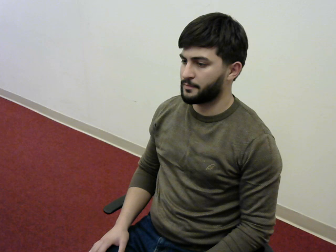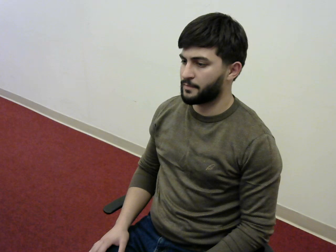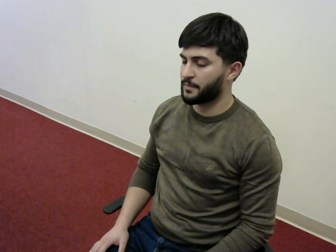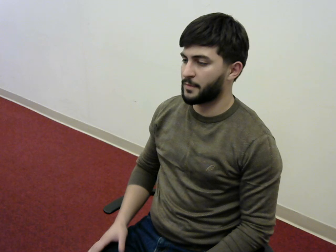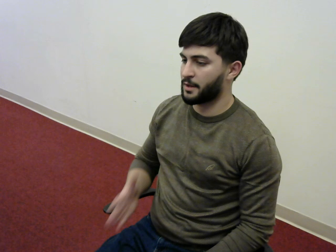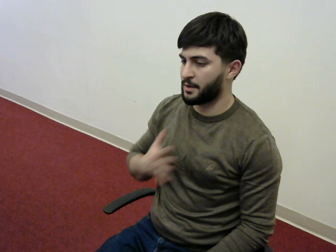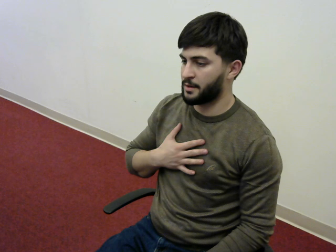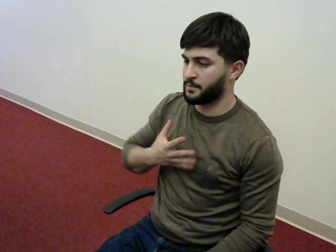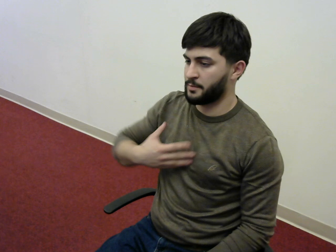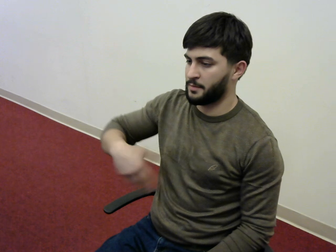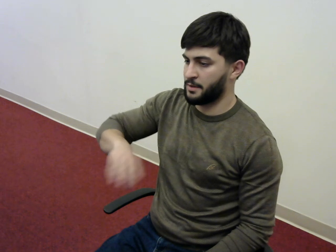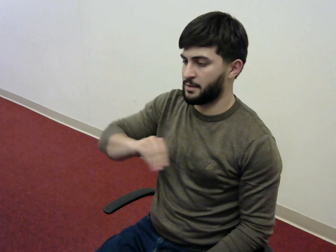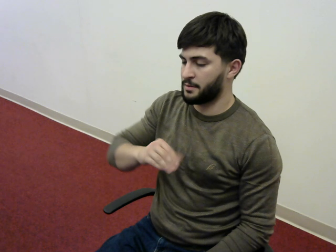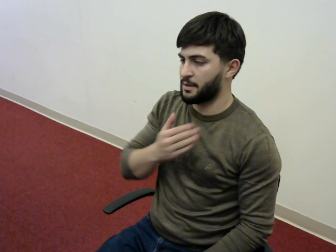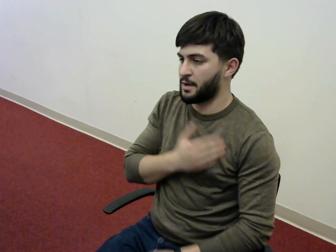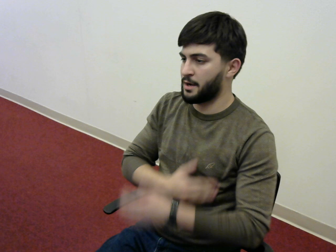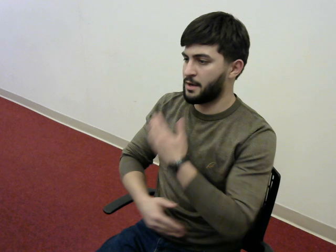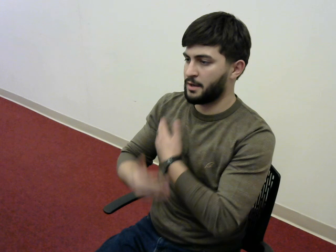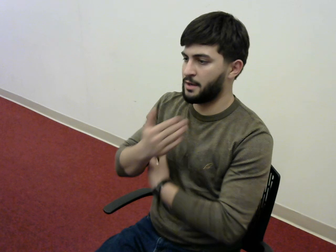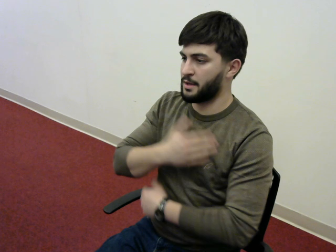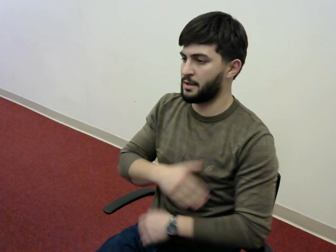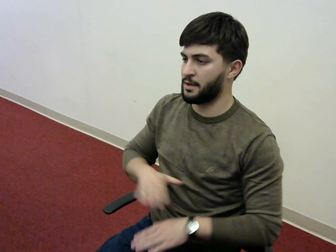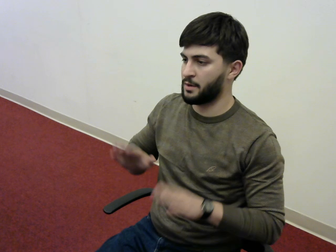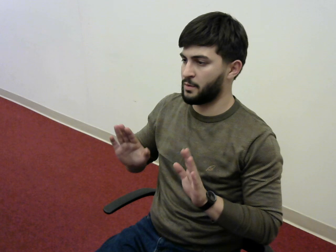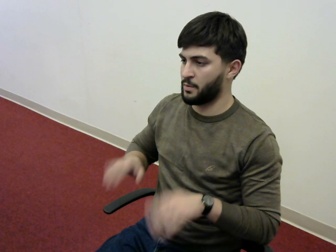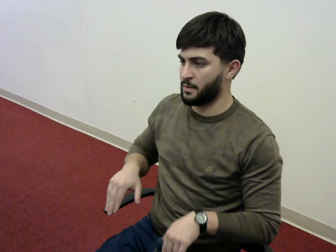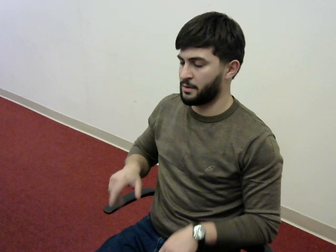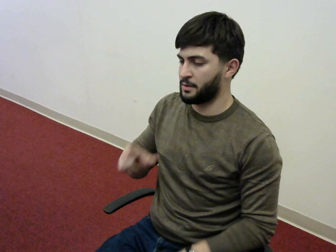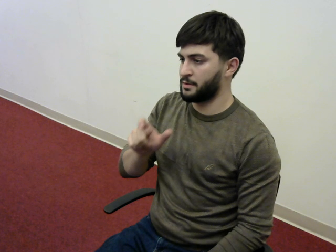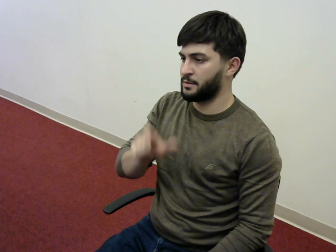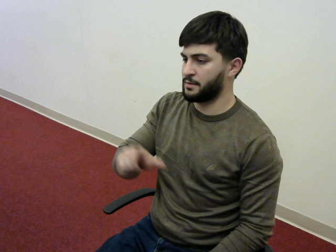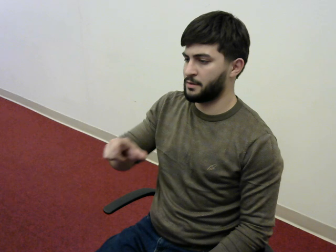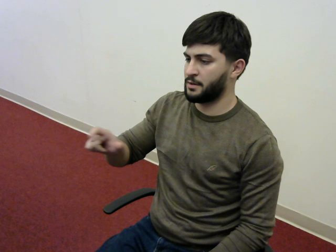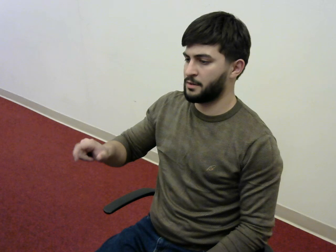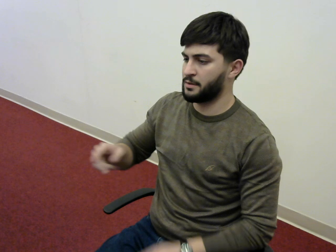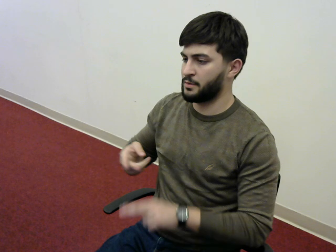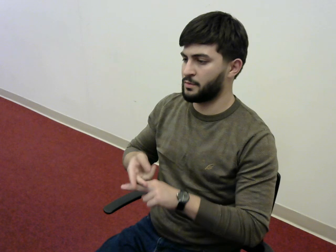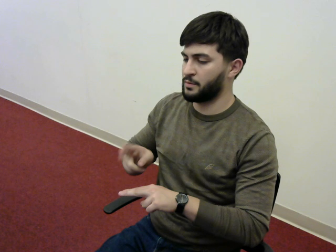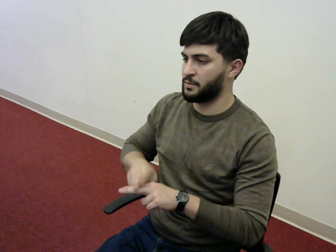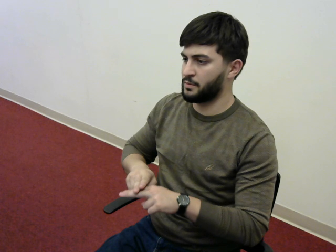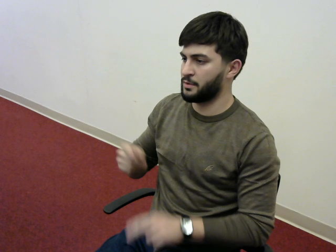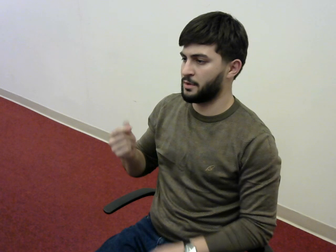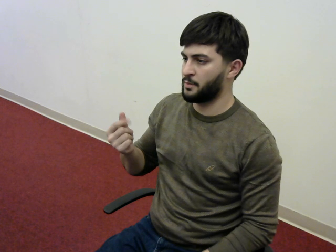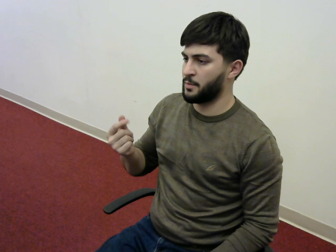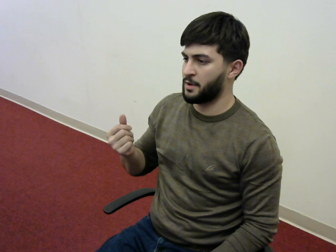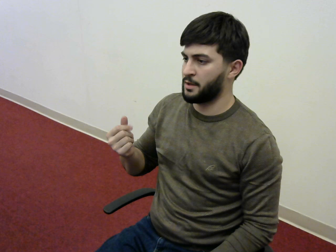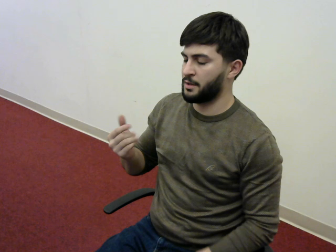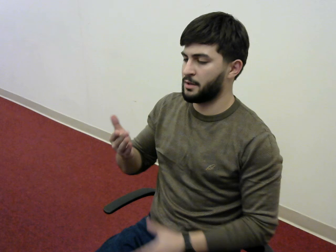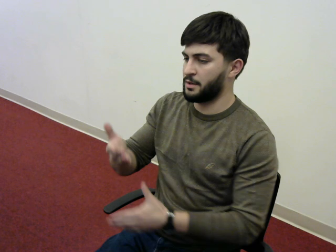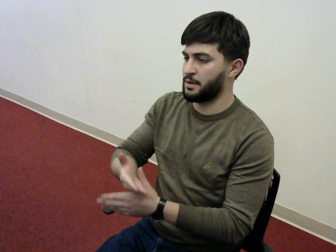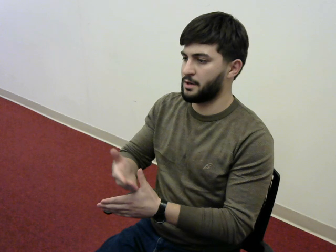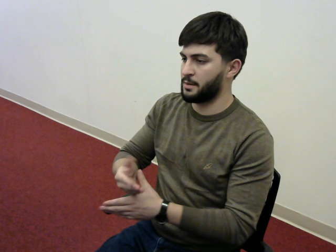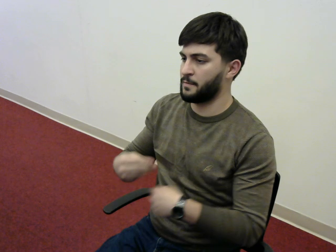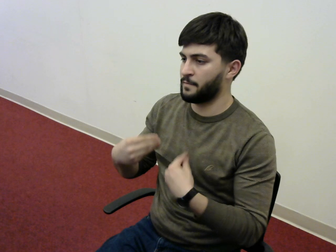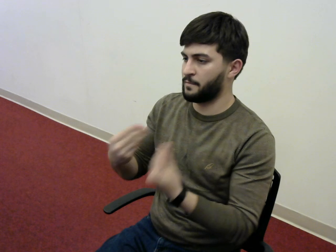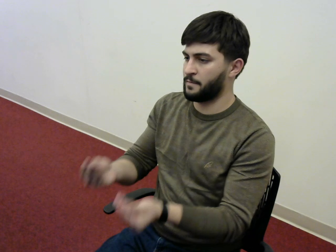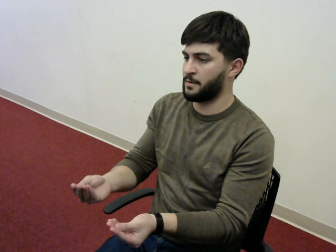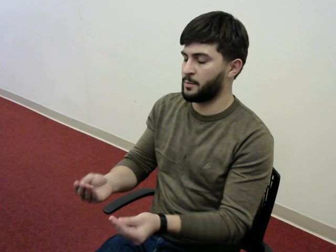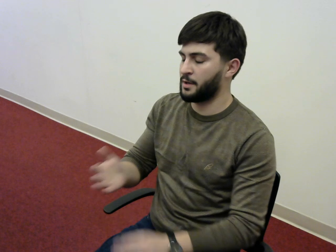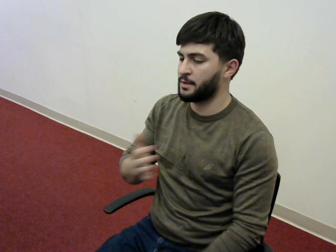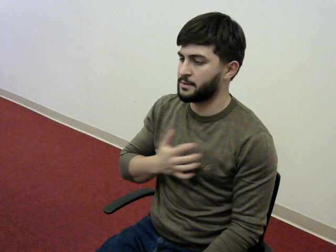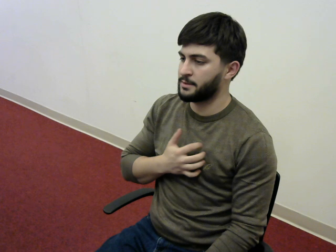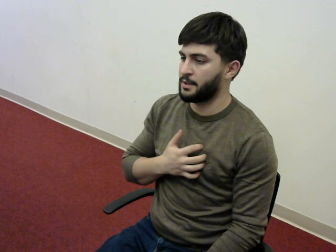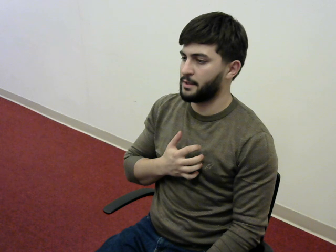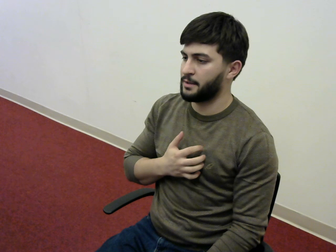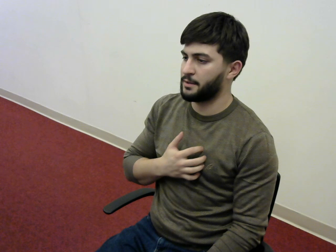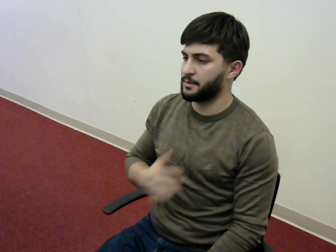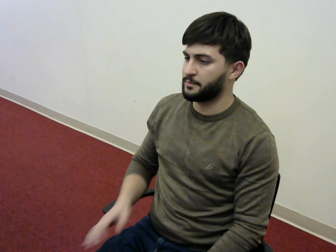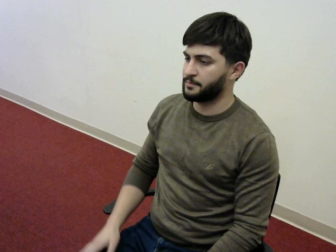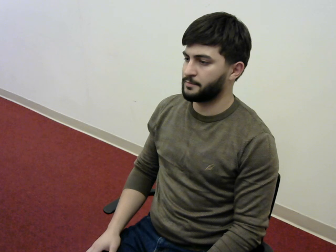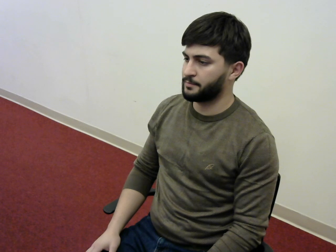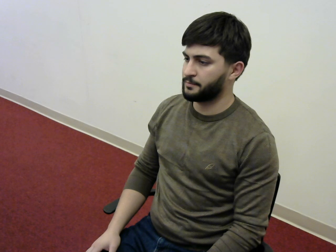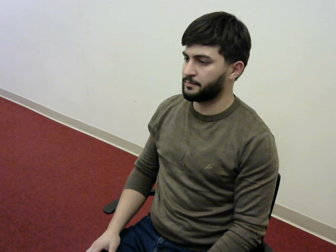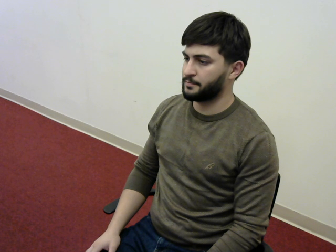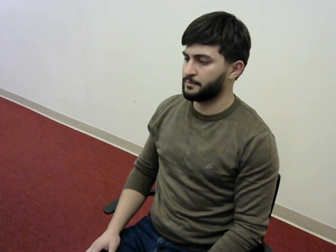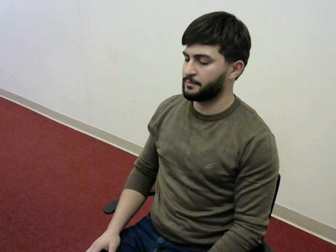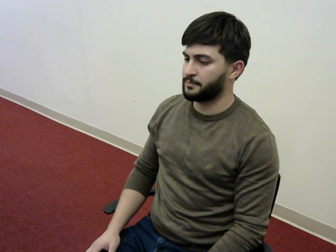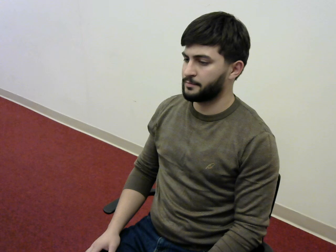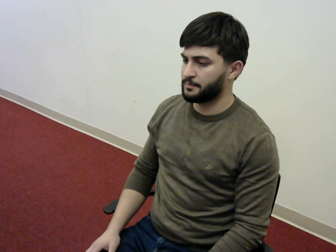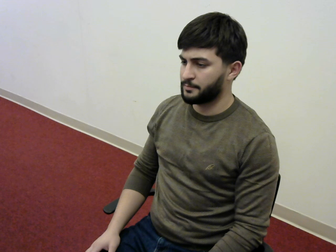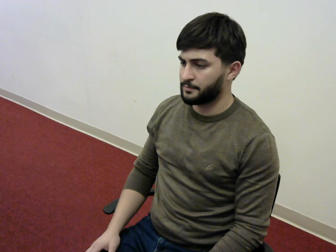Biz əlilliyi olan şəxslər üçün pul yardım vermək istəyirik